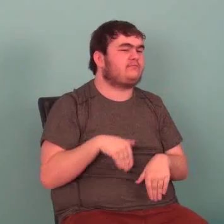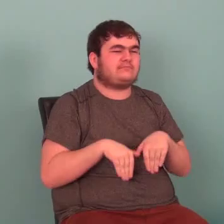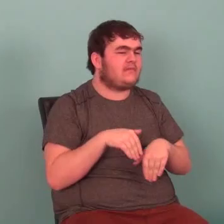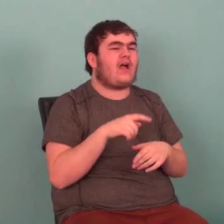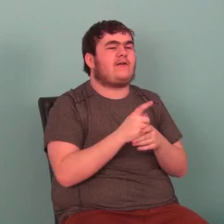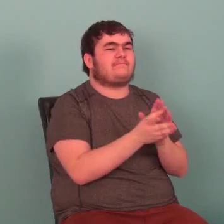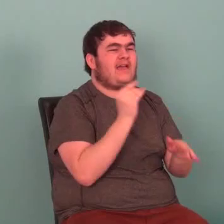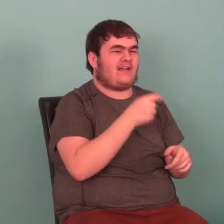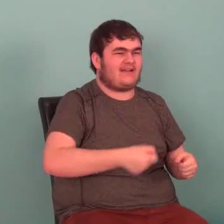Kradnie jeden worek.